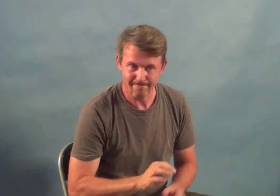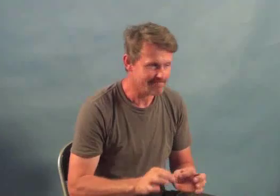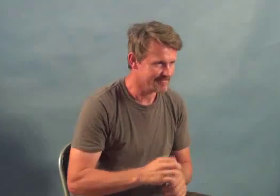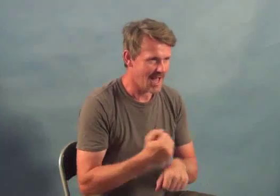Chłopiec szacował...